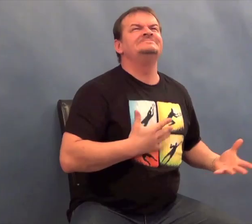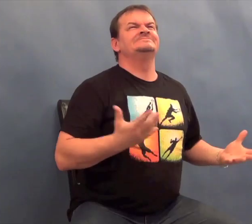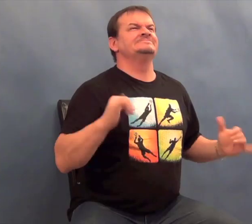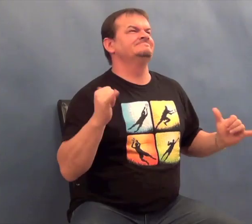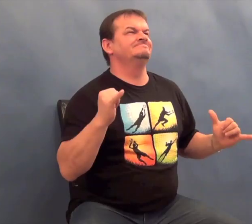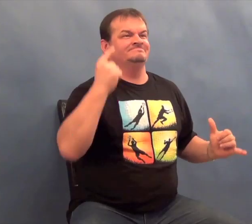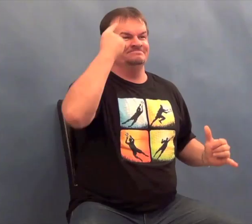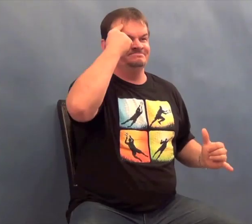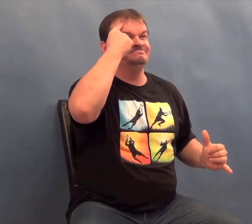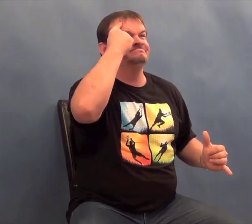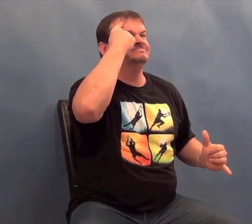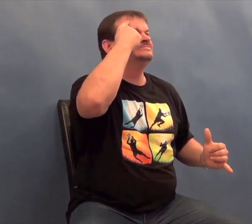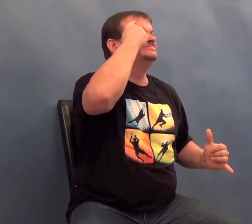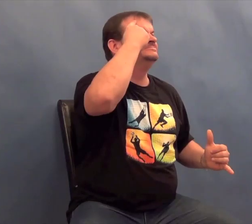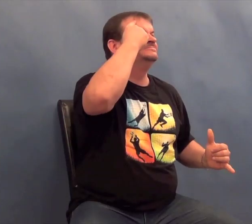Zastawiał się, co zrobić.